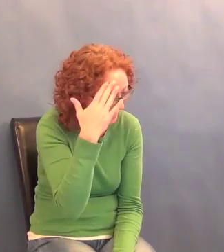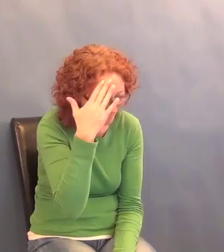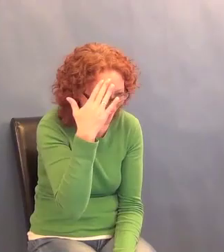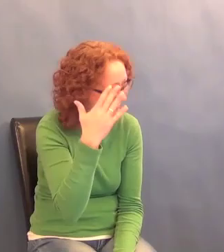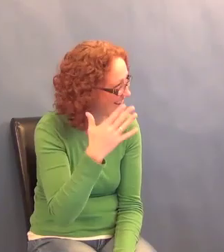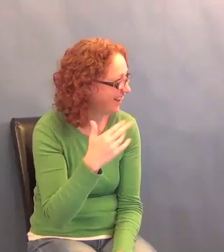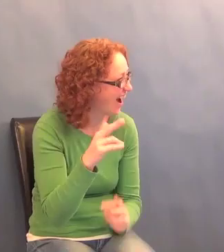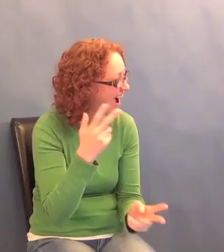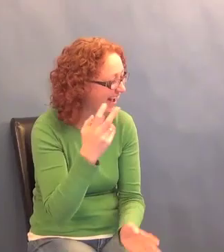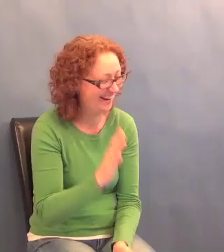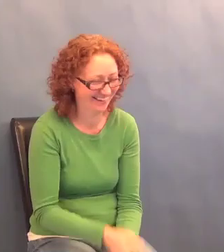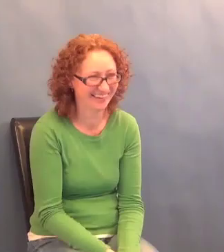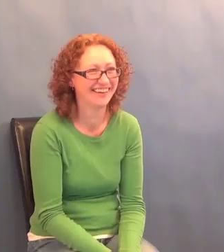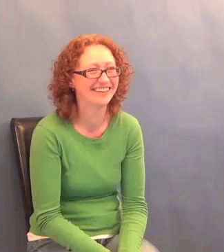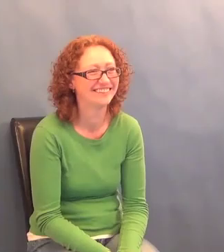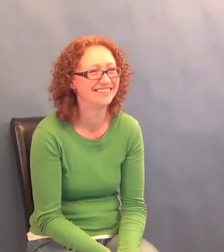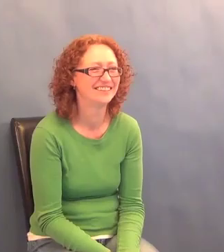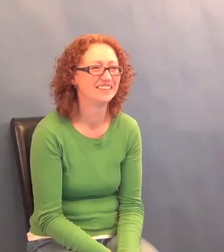Ja wiem, rozumiem o co chodzi, to tylko tak z ciekawości.